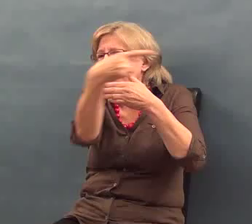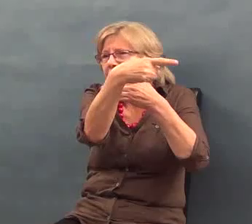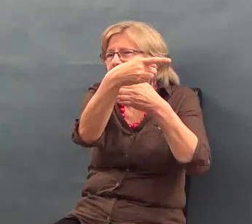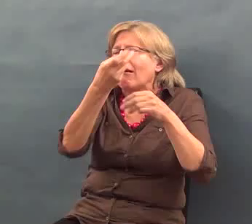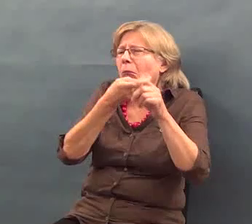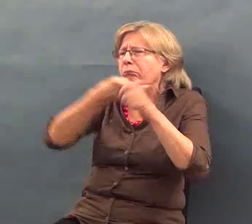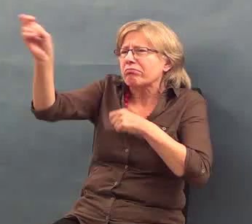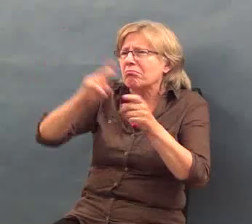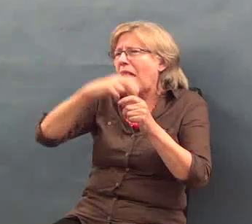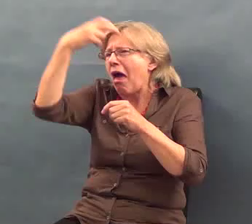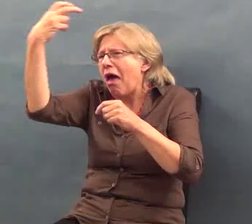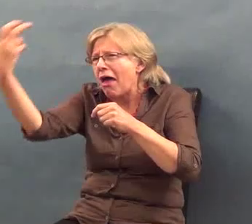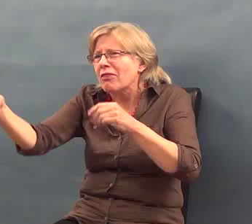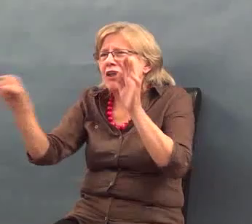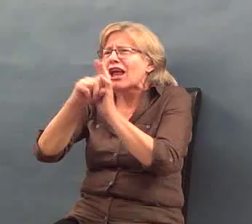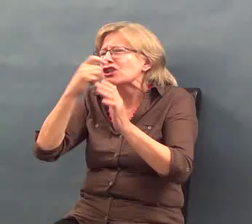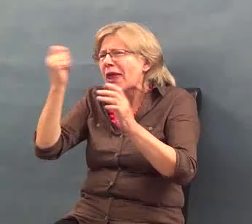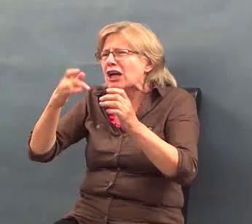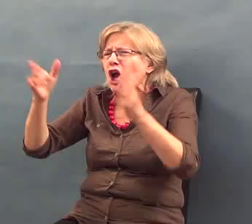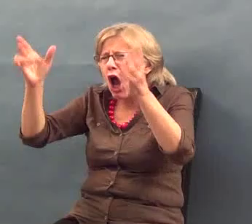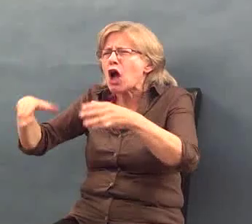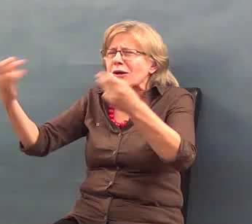Wyrzucił go i kot upadł do kosza na śmieci.